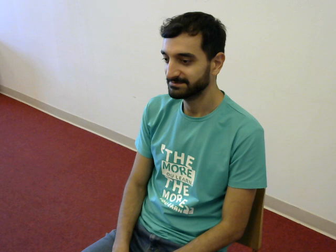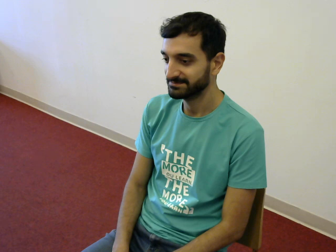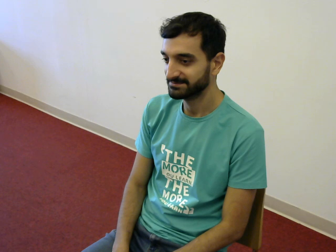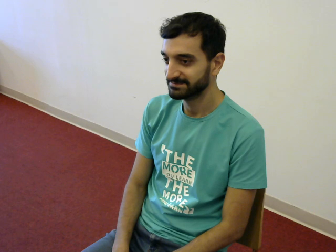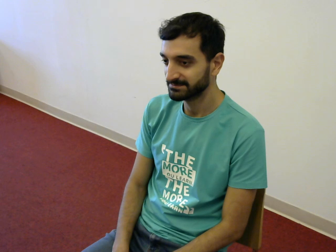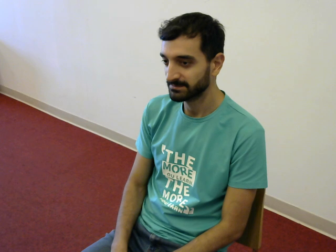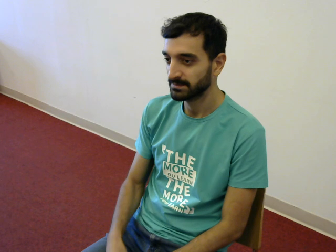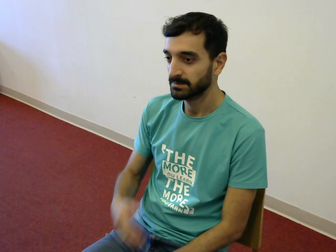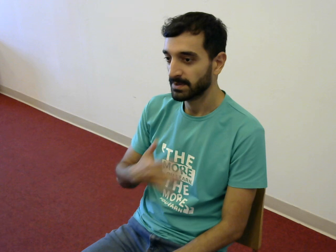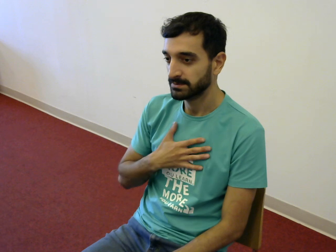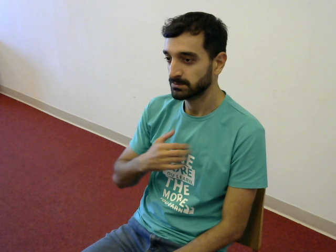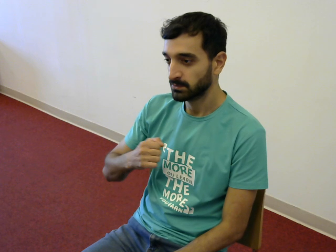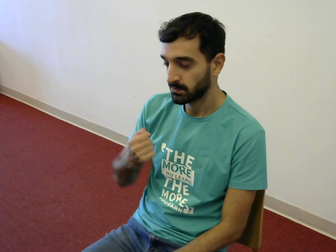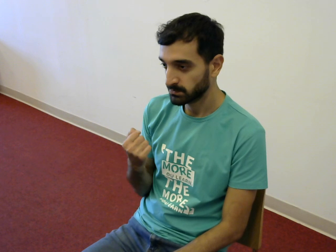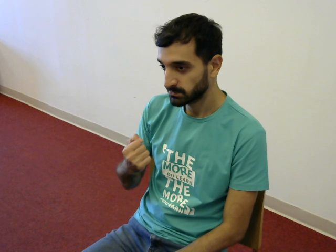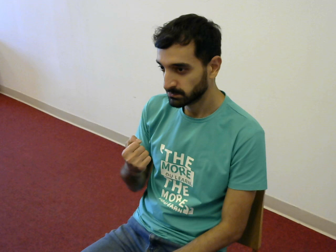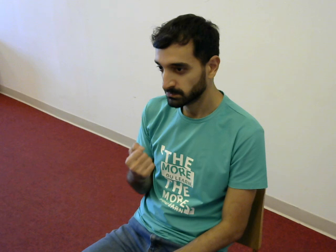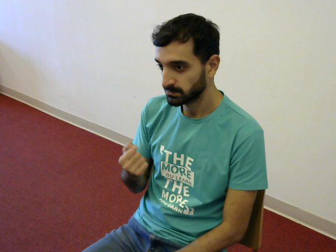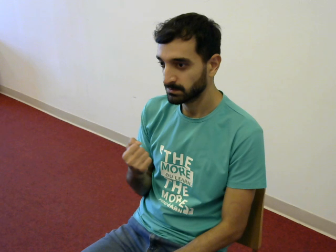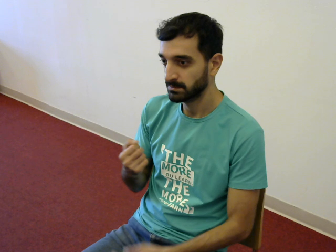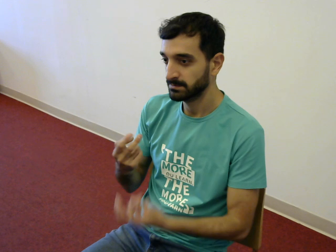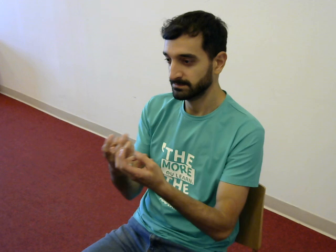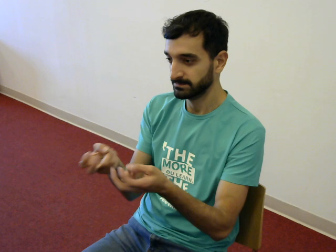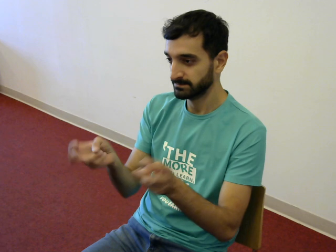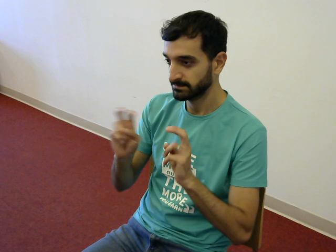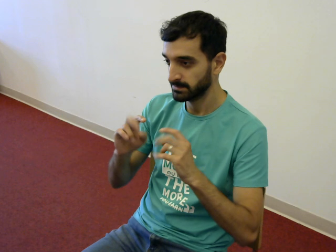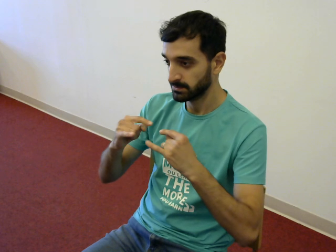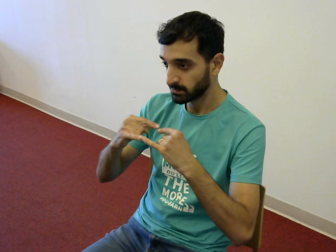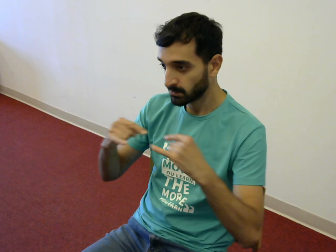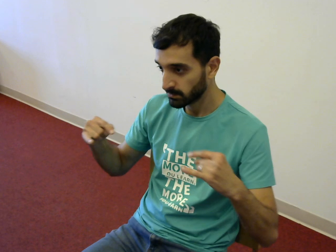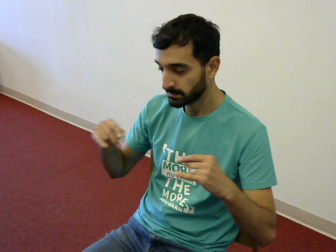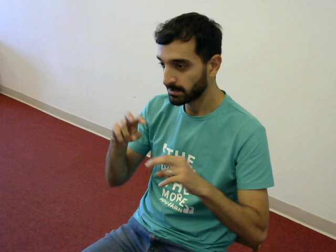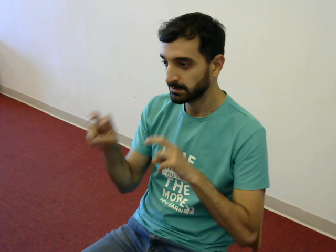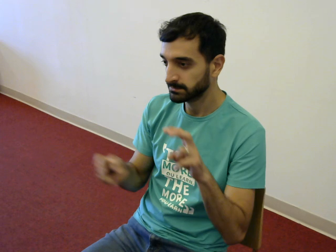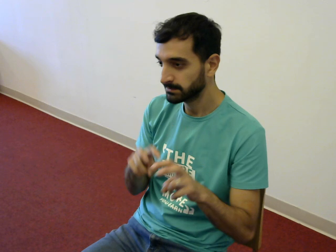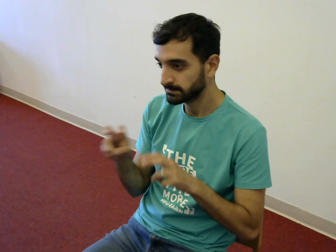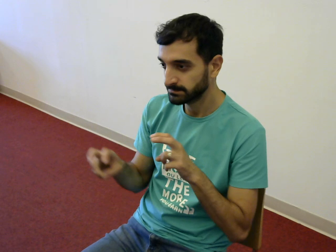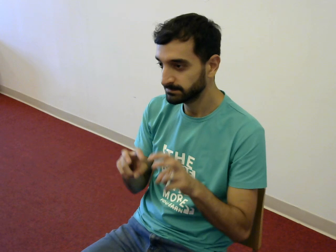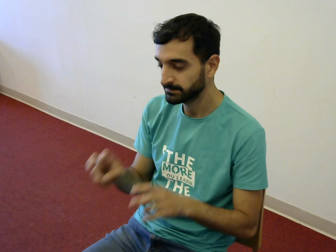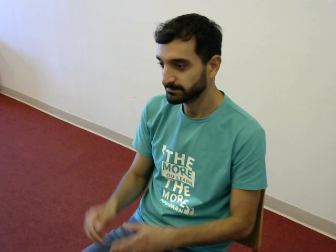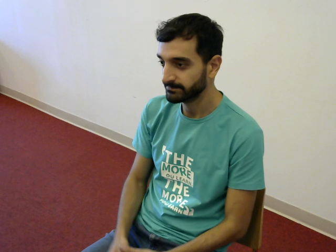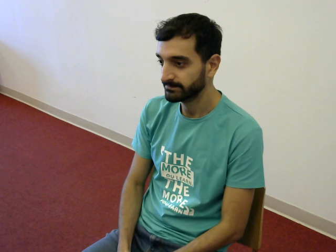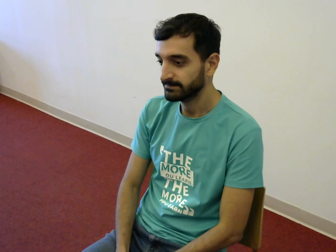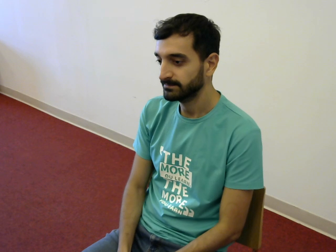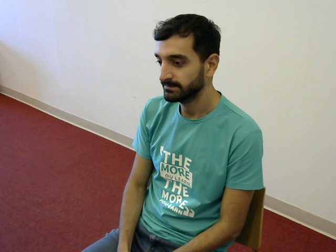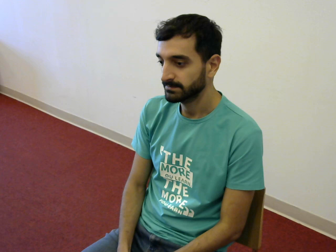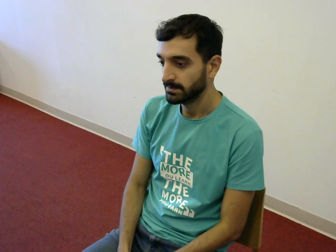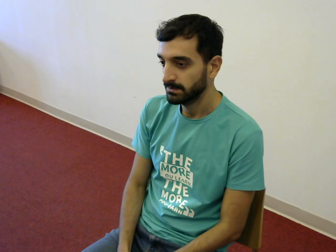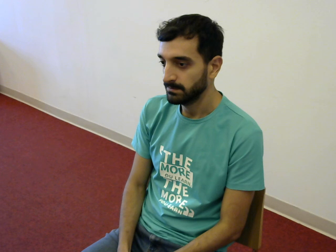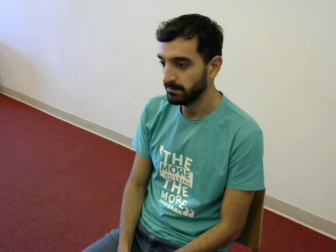Mən dostlarımın olduğu masanı axtarıram